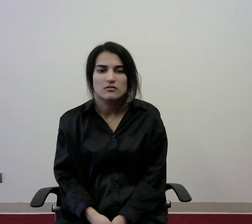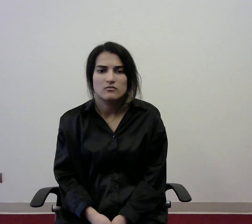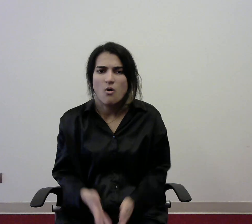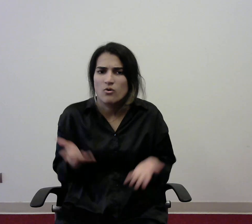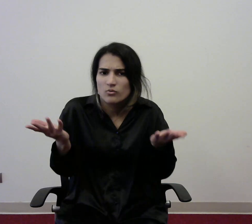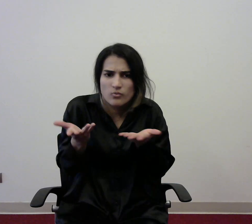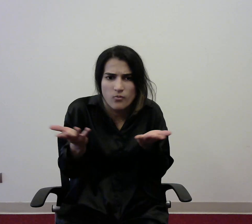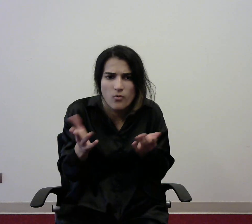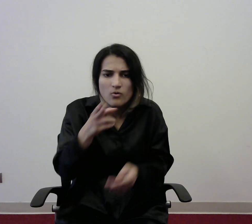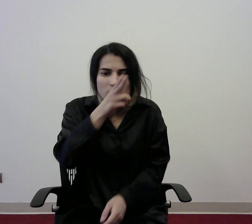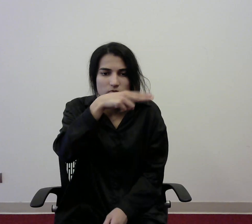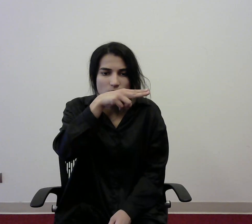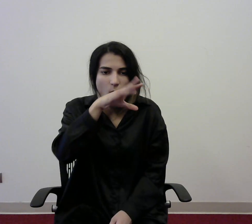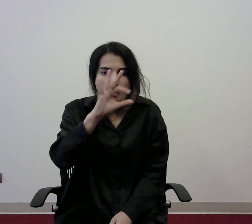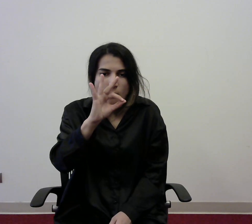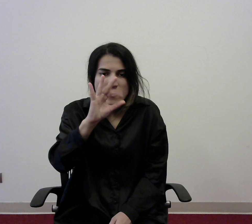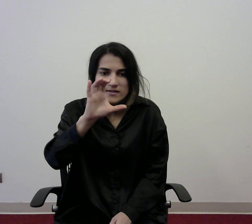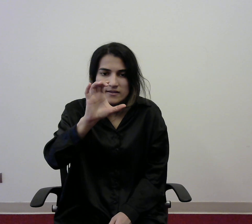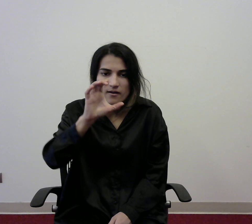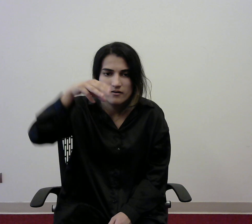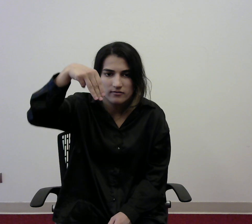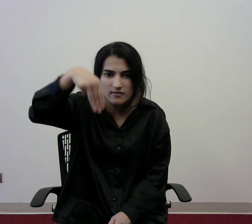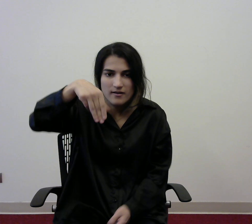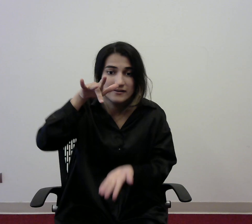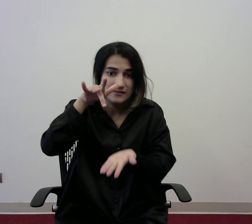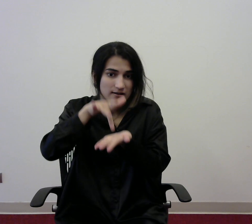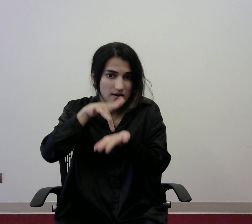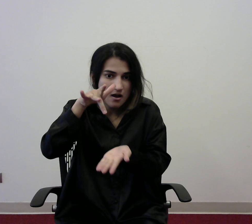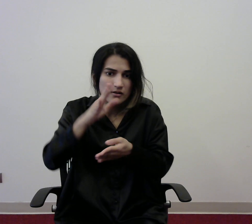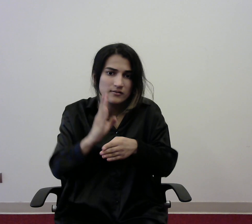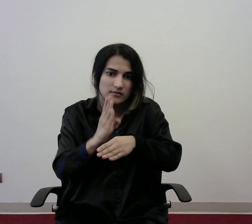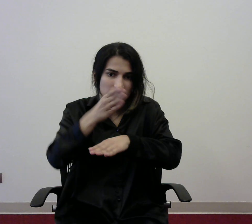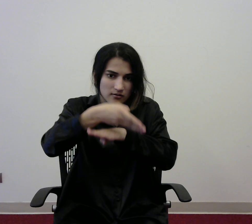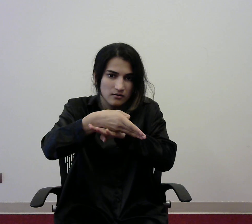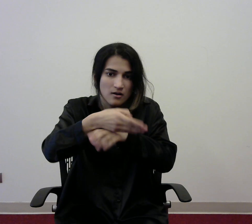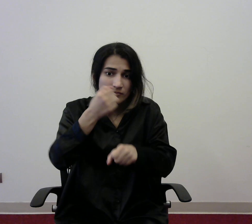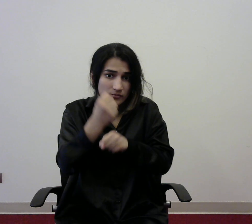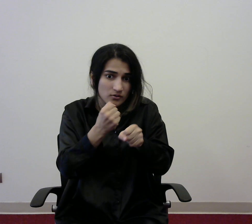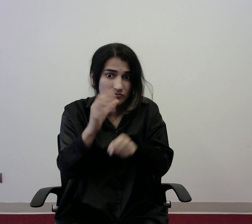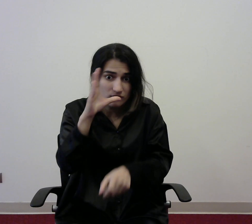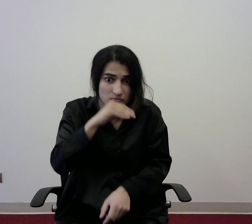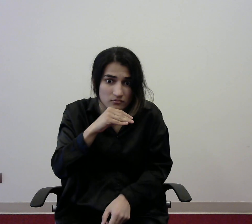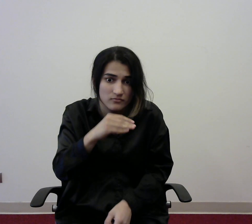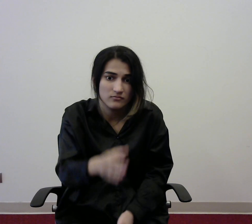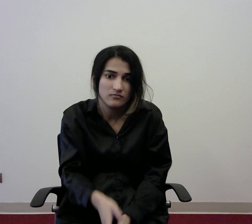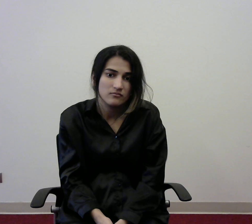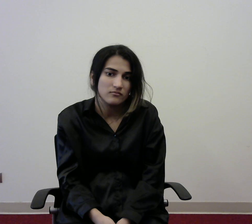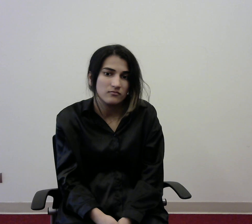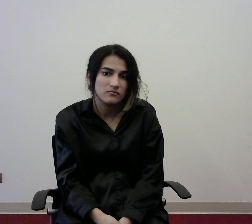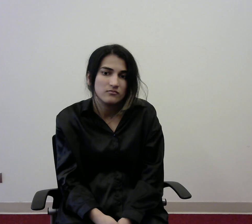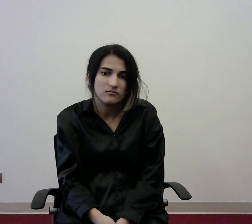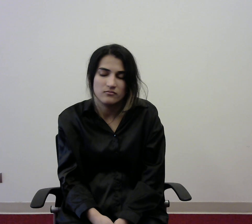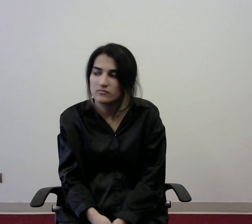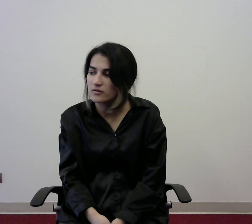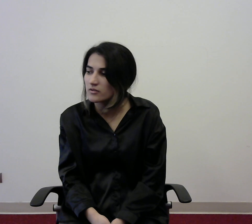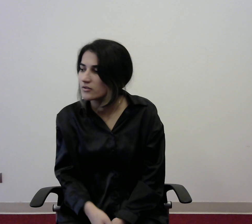Hansı DOST Mərkəzlərinə müraciət edə bilərəm?